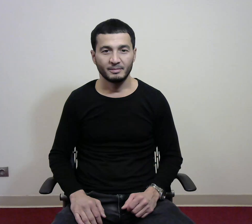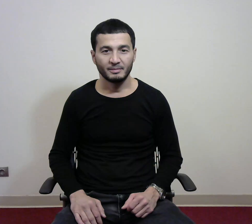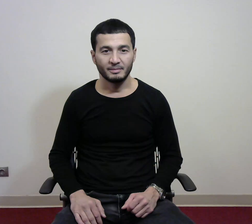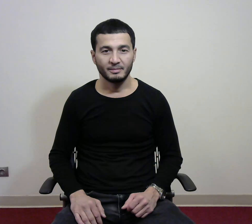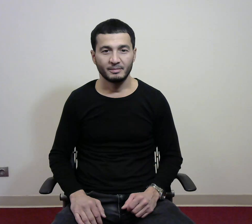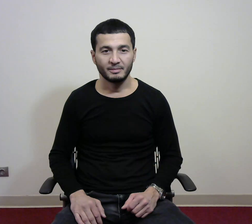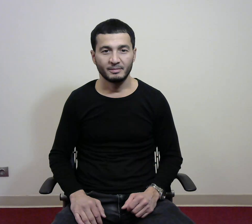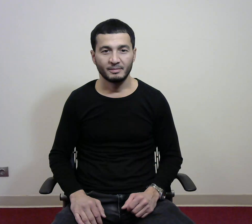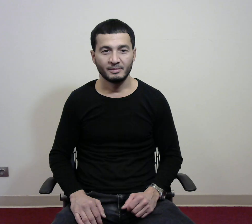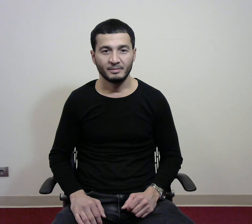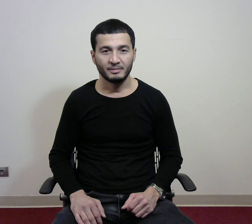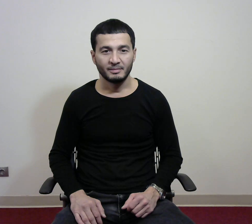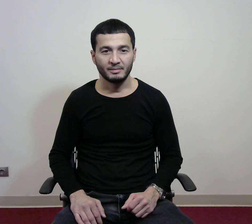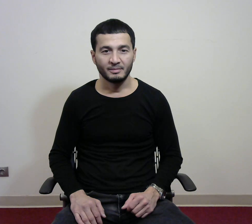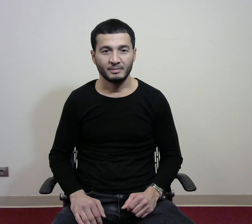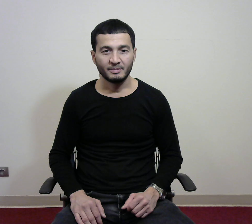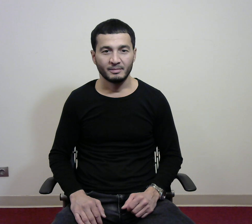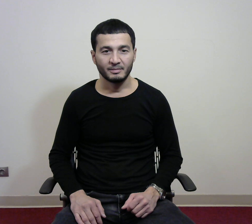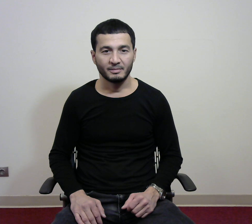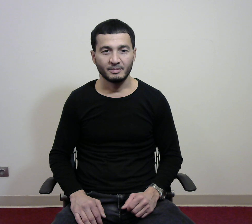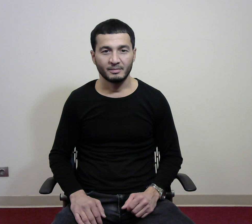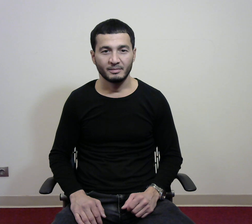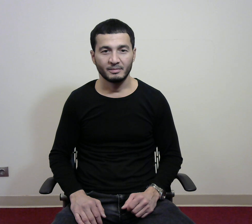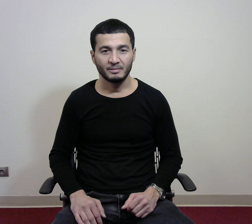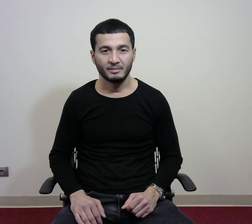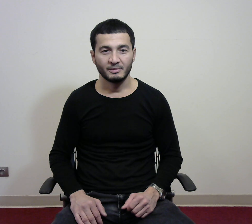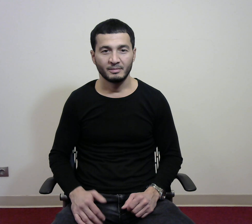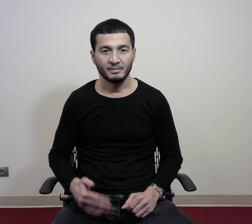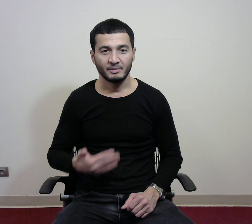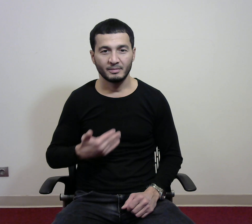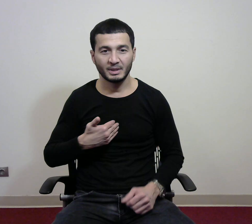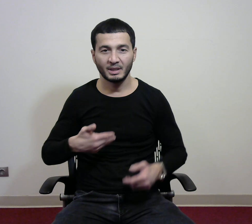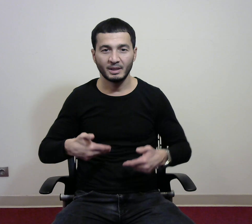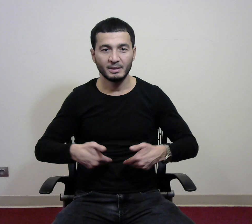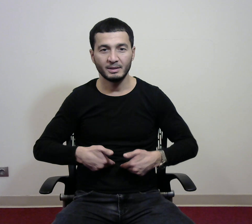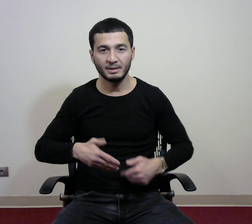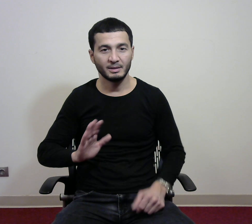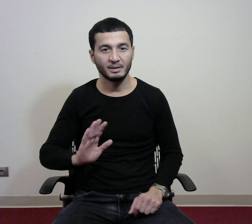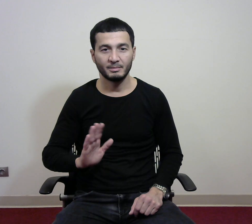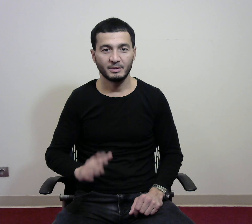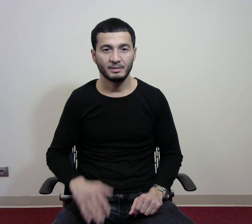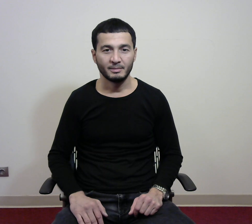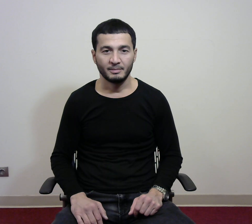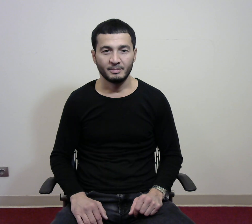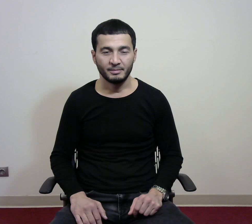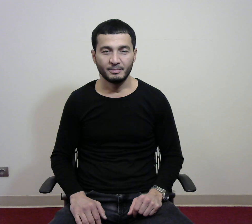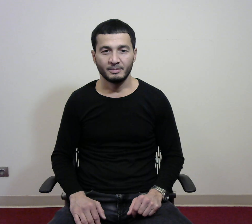Mən ac deyiləm